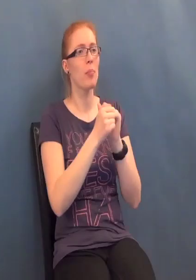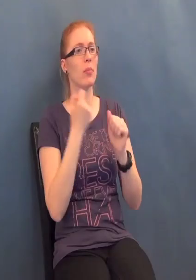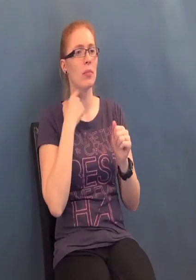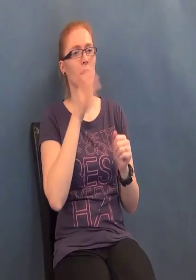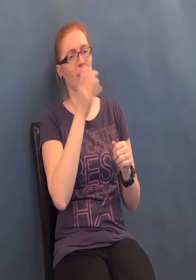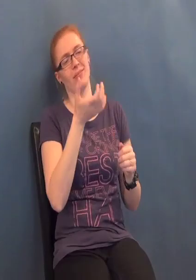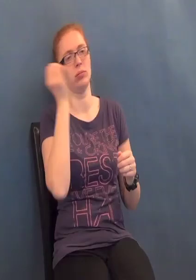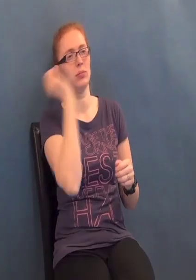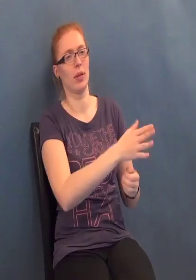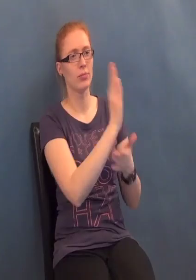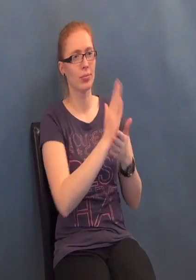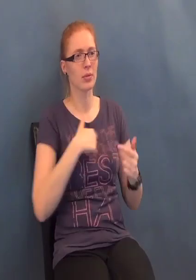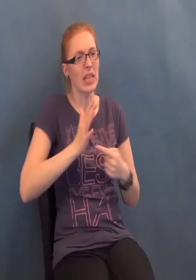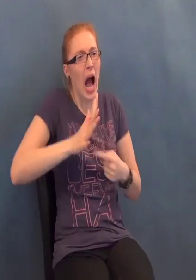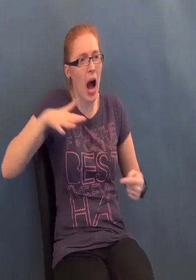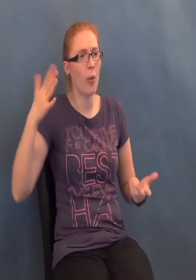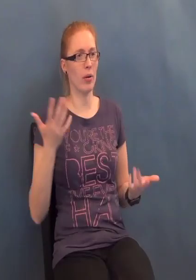Albo jak wypijesz alkohol, to wyrzucasz butelkę, a szkła potem może kogoś zranić w stopę.